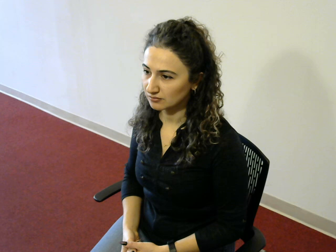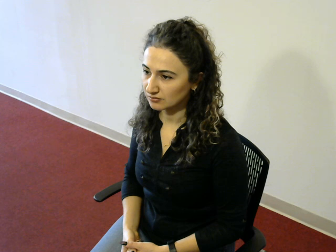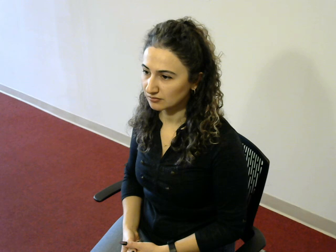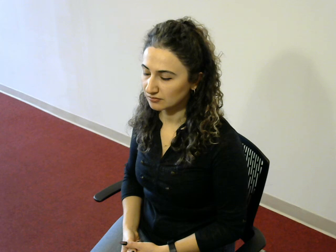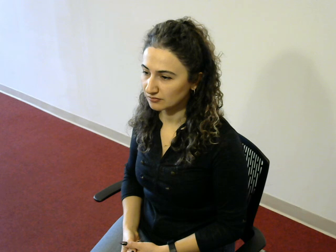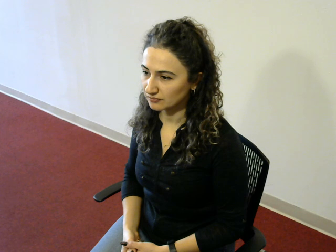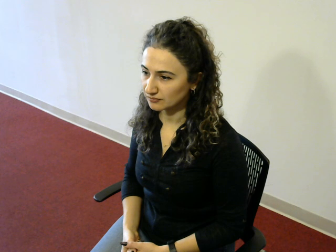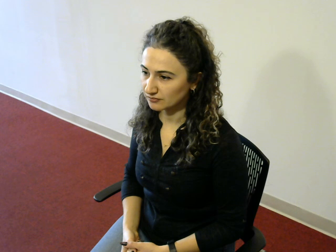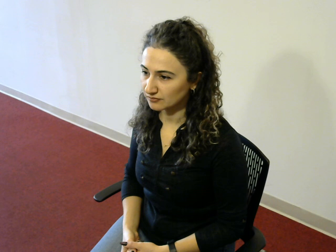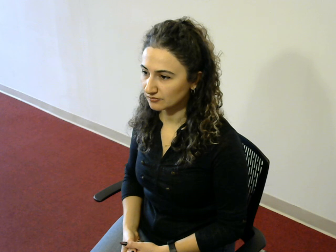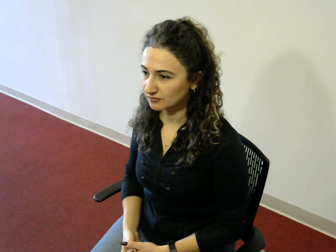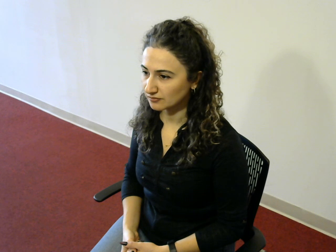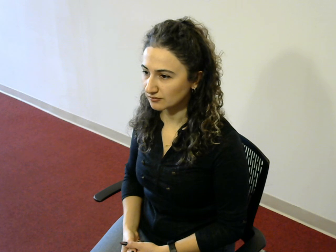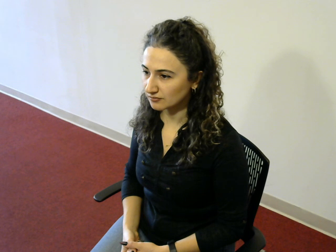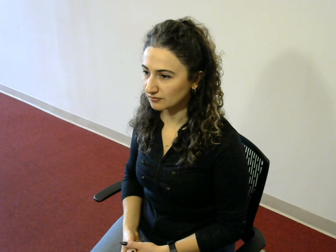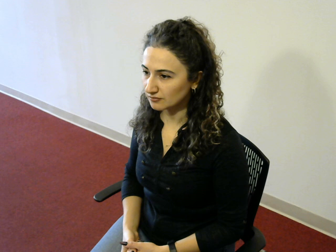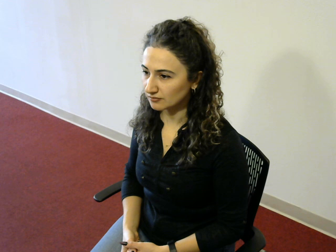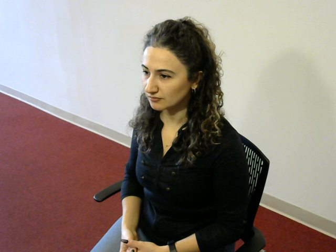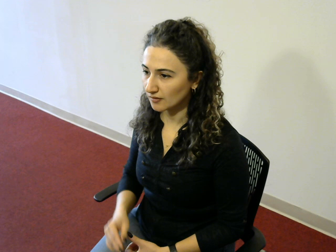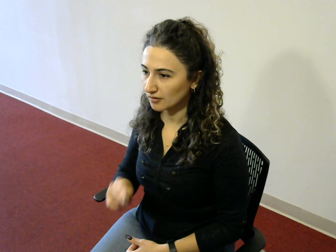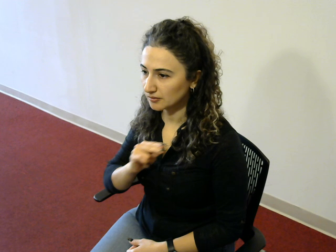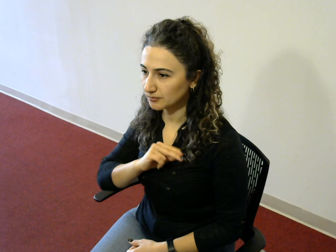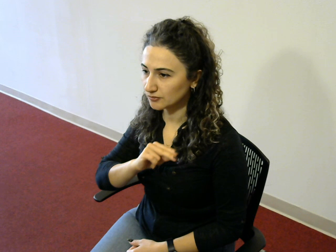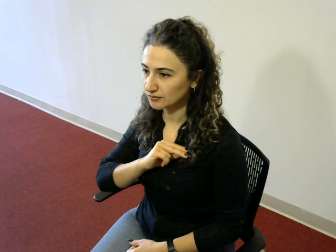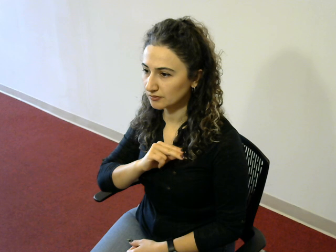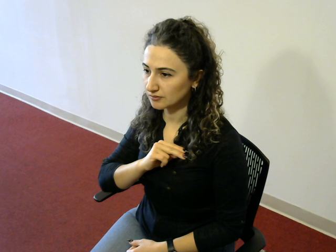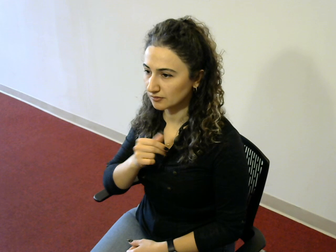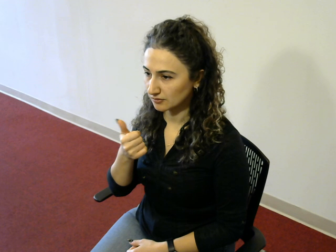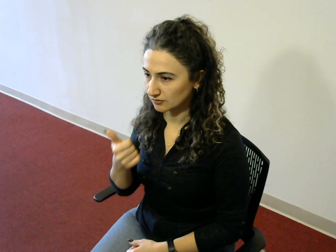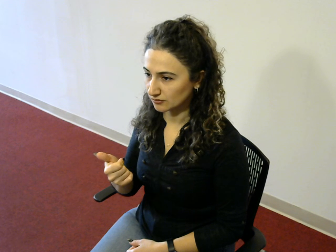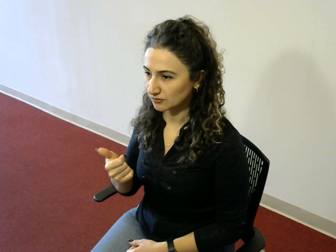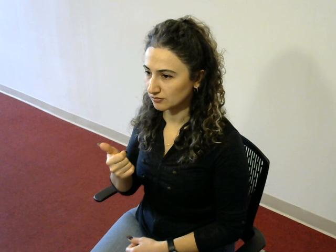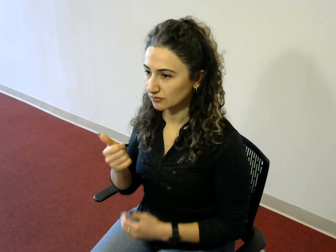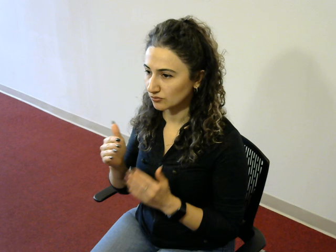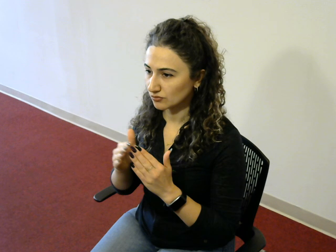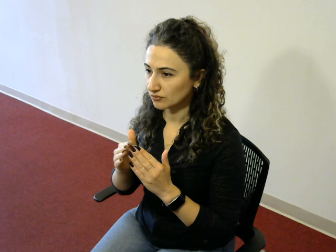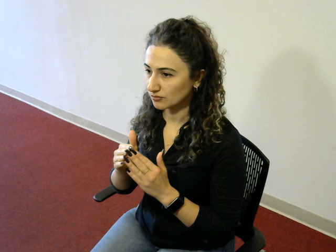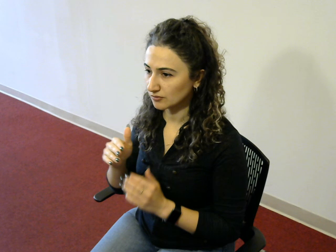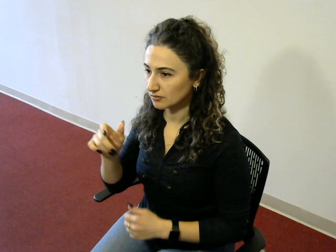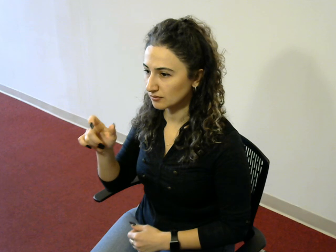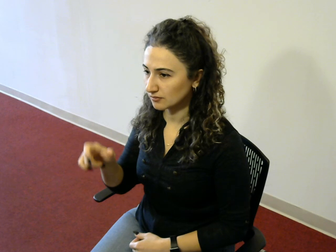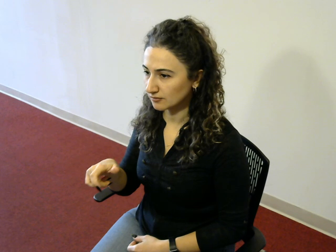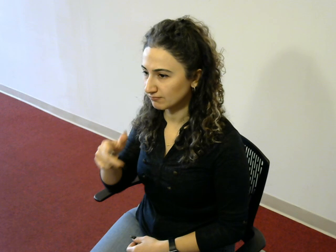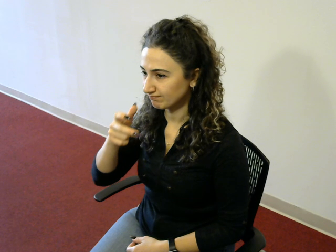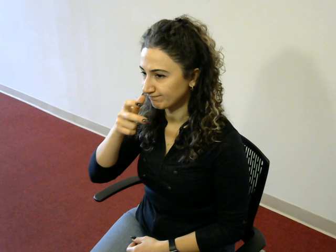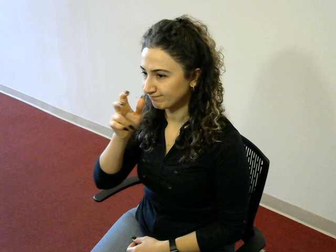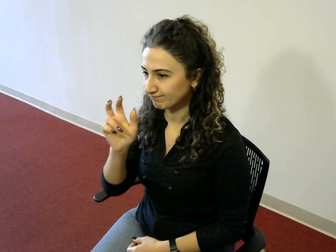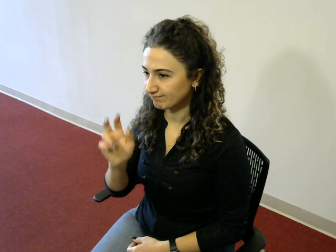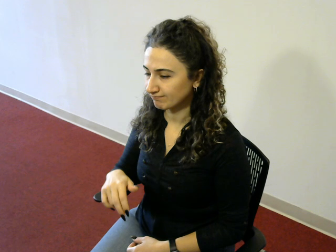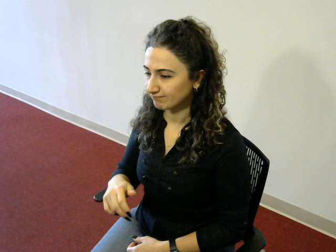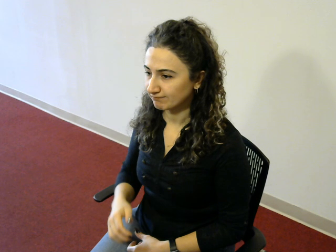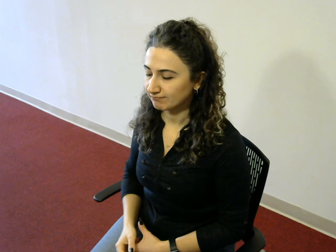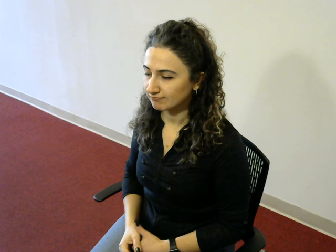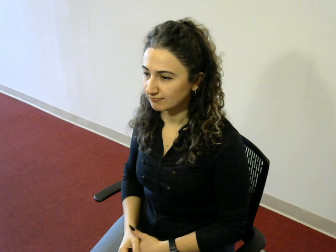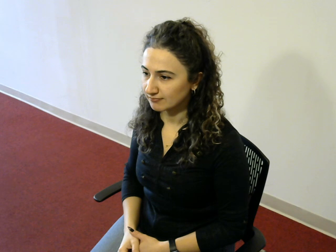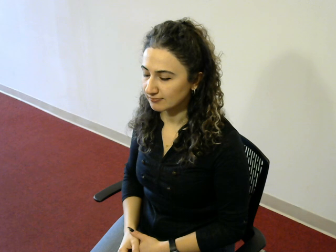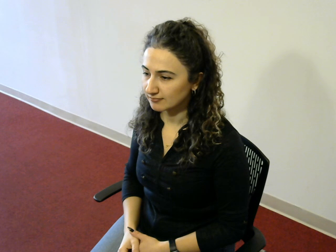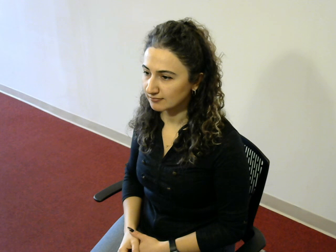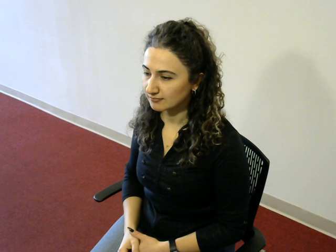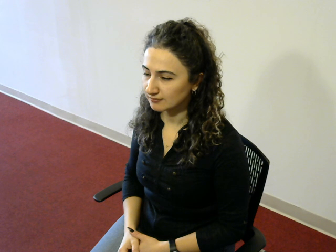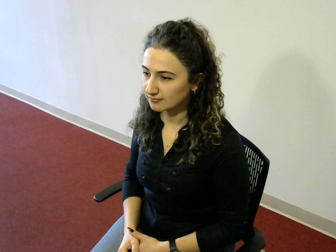İşləmək yaxşıdır, evdə adam darıxır